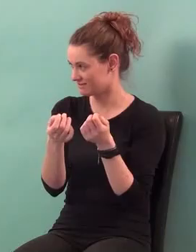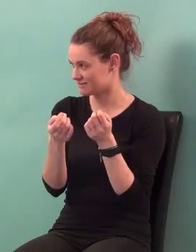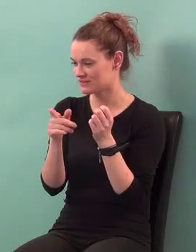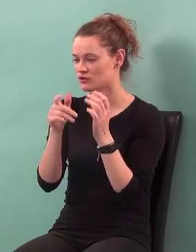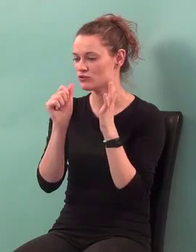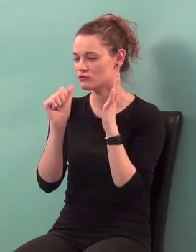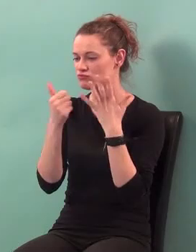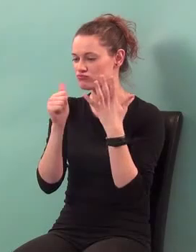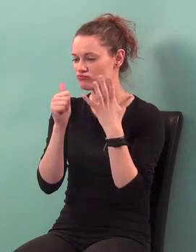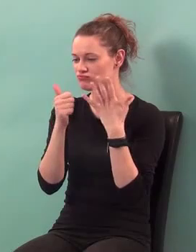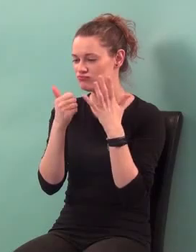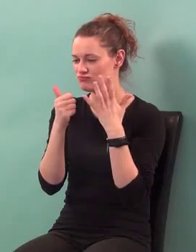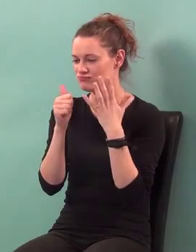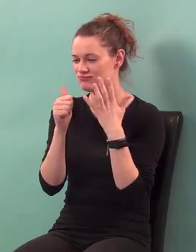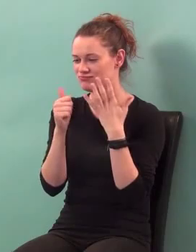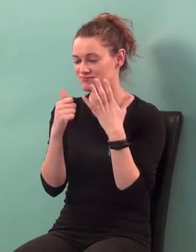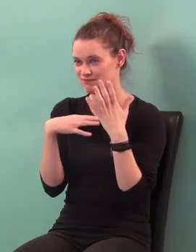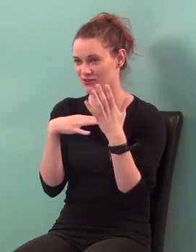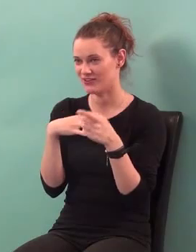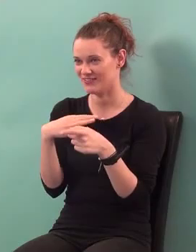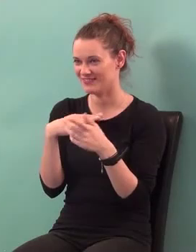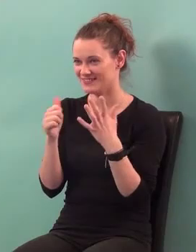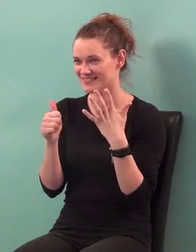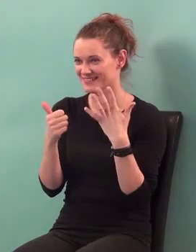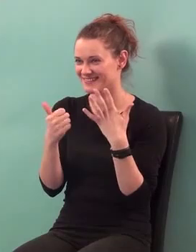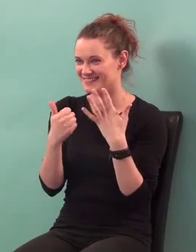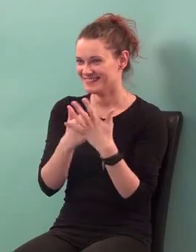Szóstego masz wolne?